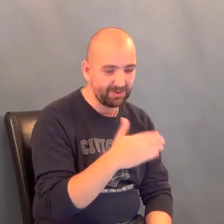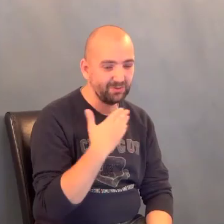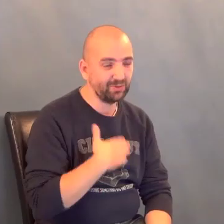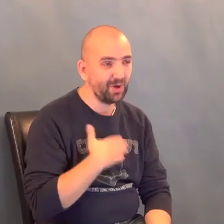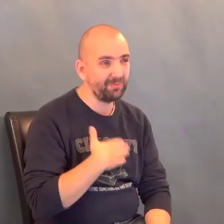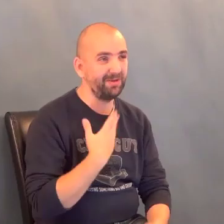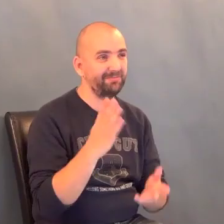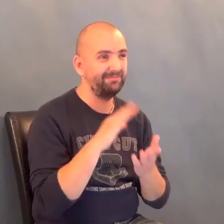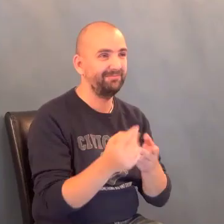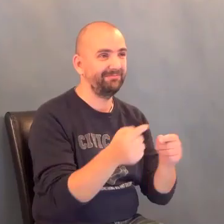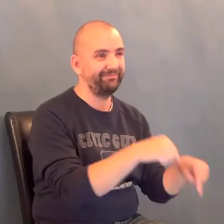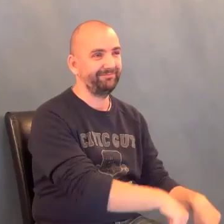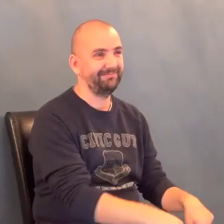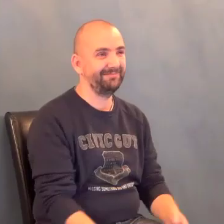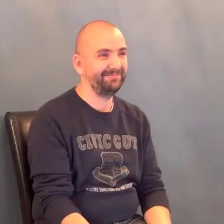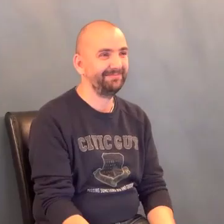Może w sobotę znowu tu przyjdziemy?